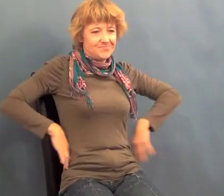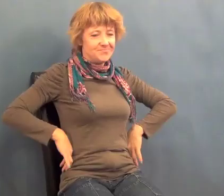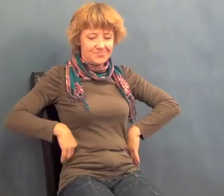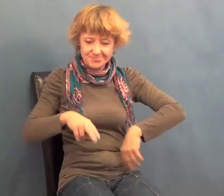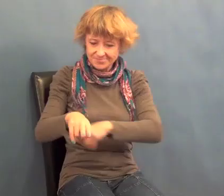Patrzy na niego od tyłu.